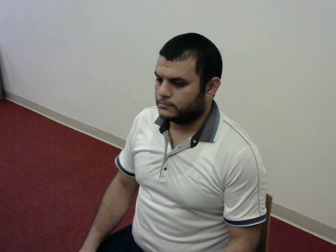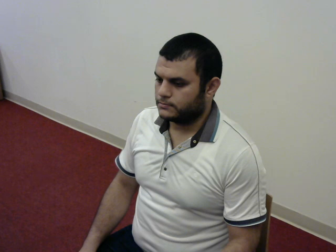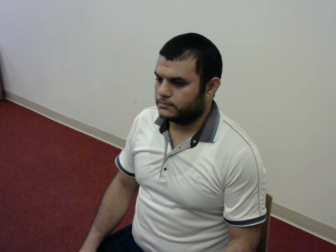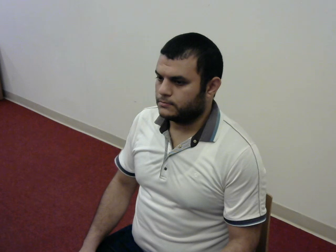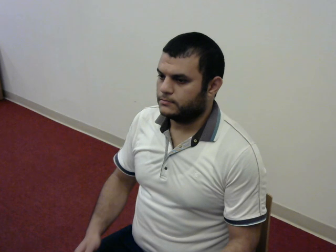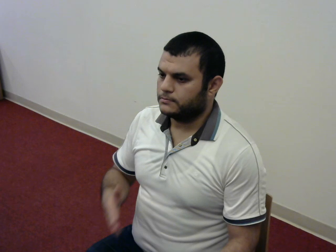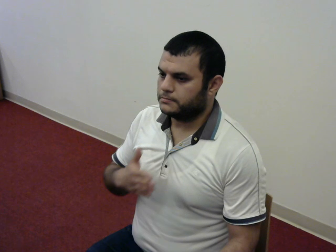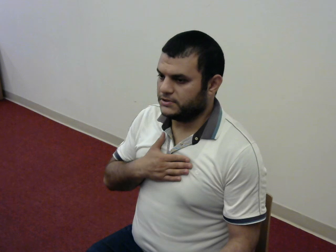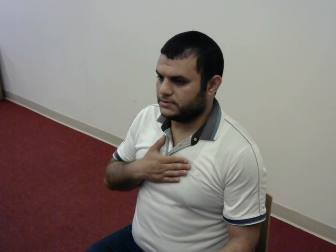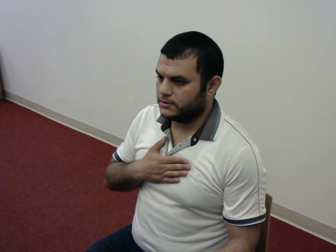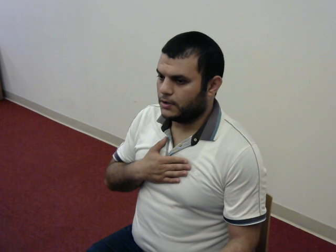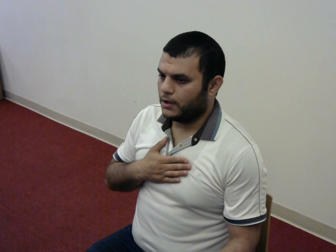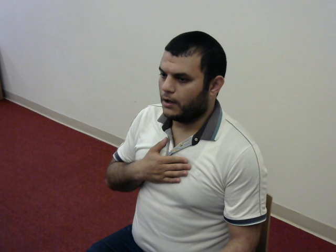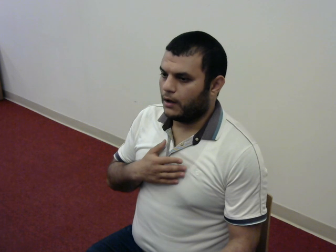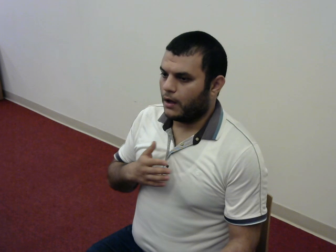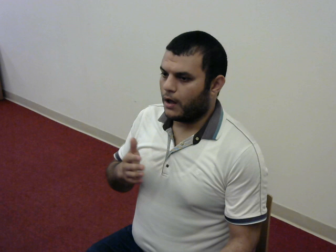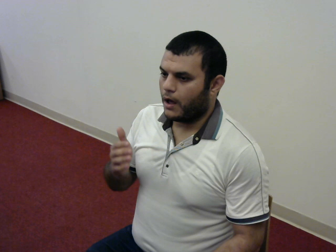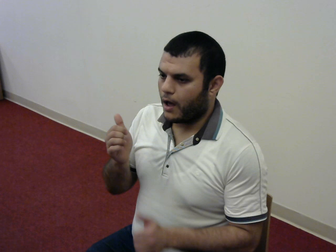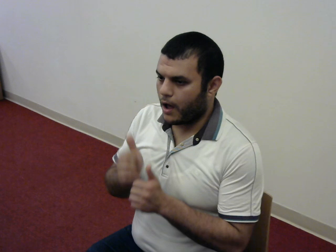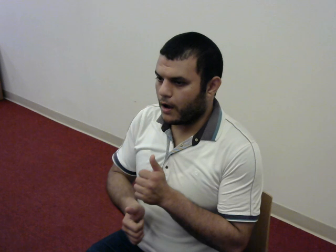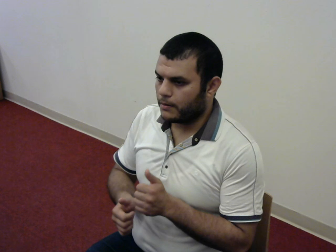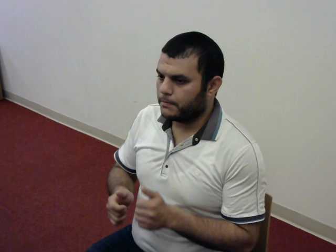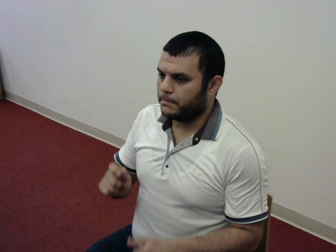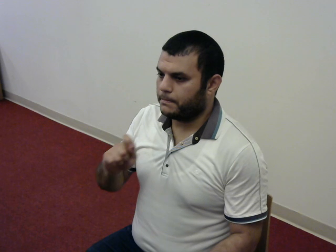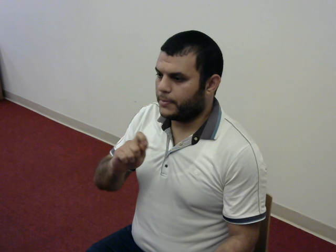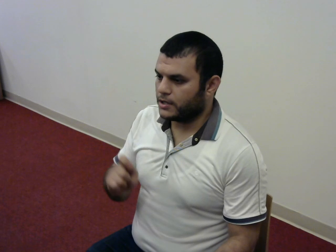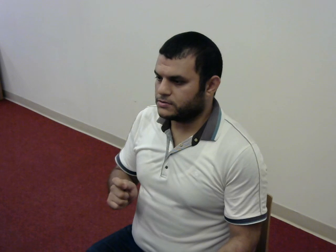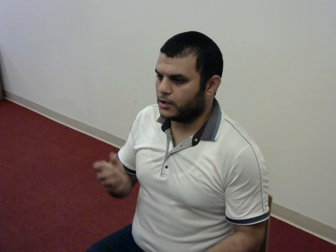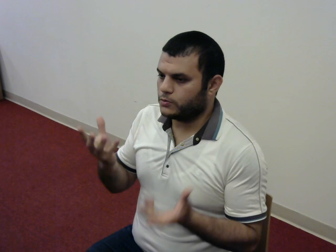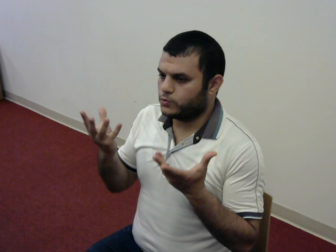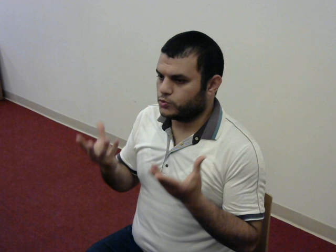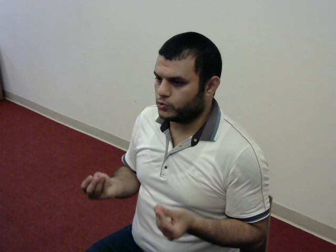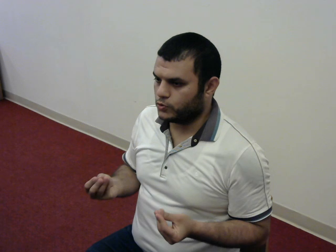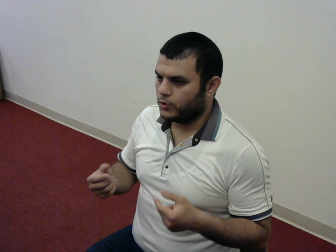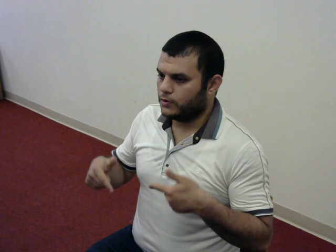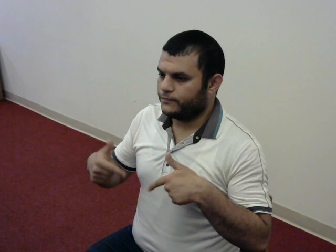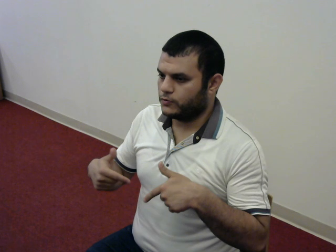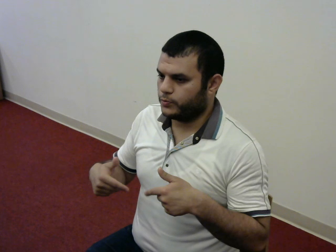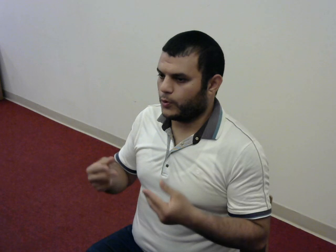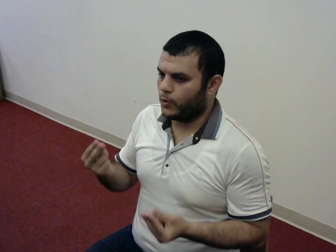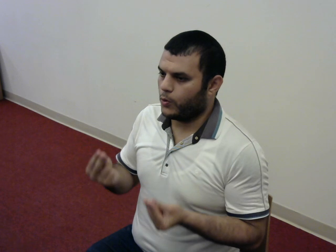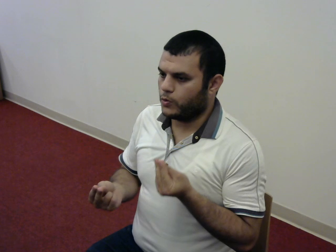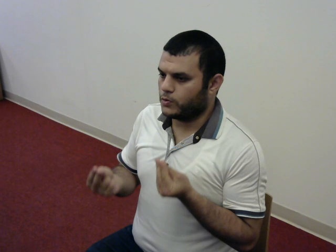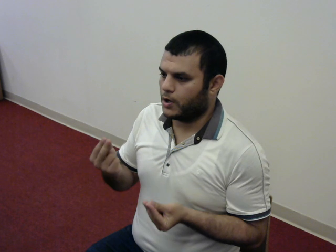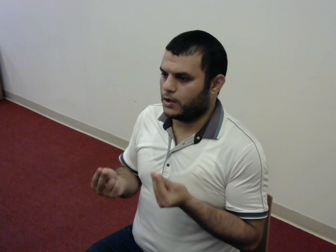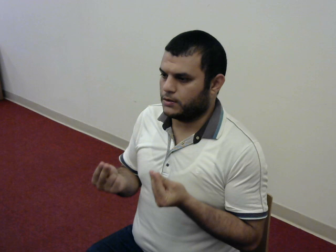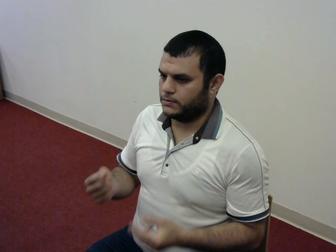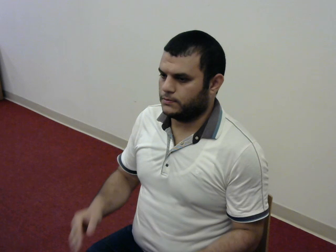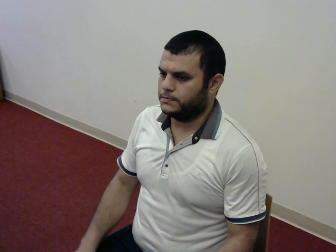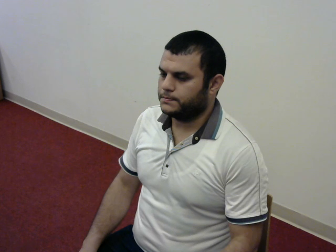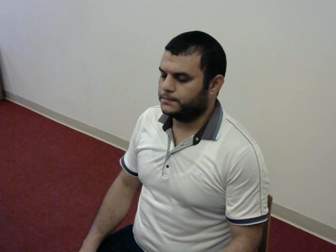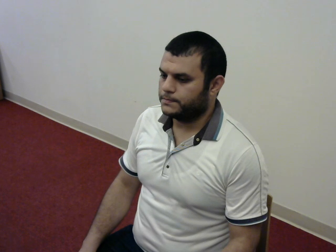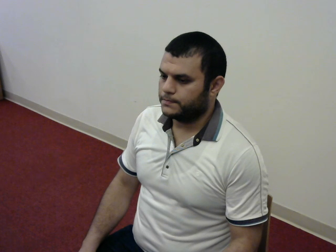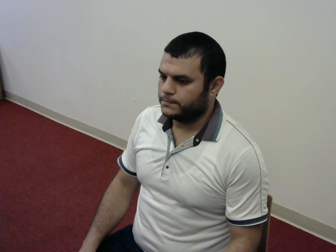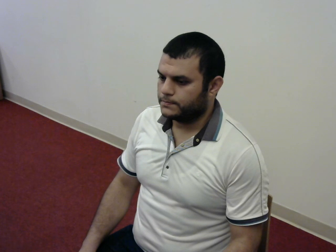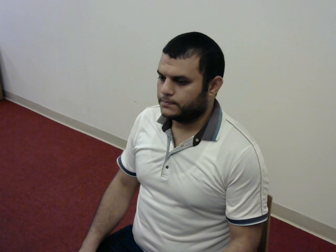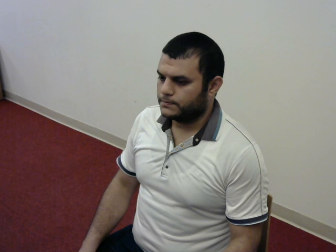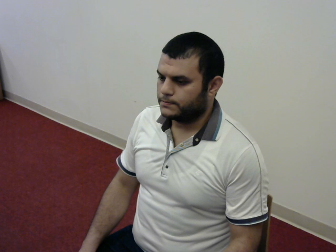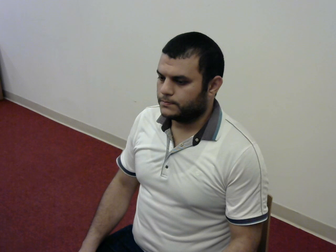Biz hər bazar günü futbol oynayırıq